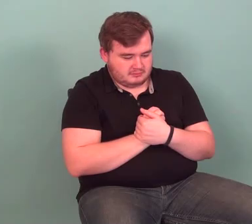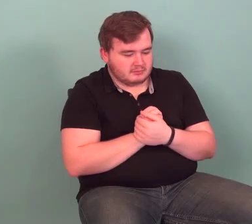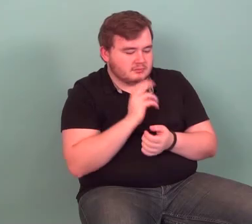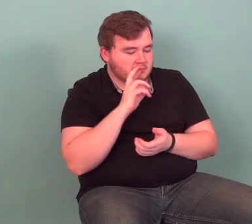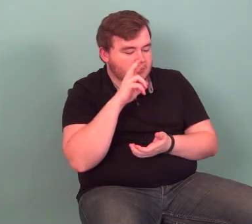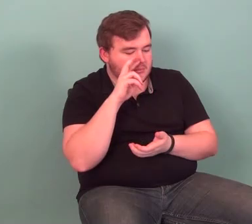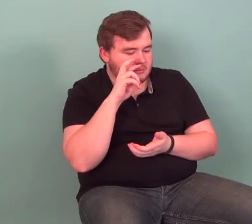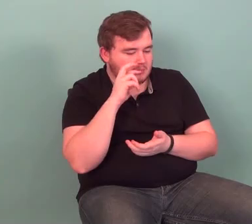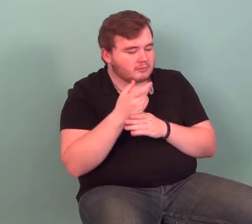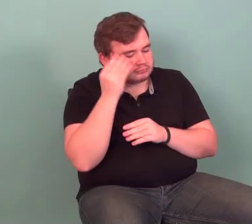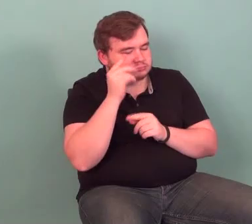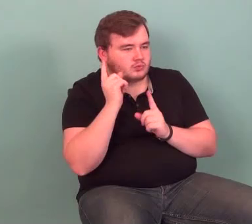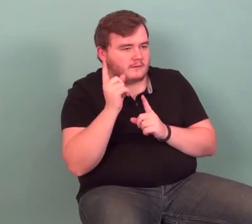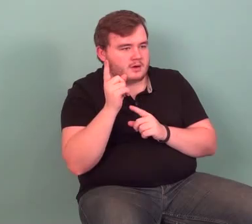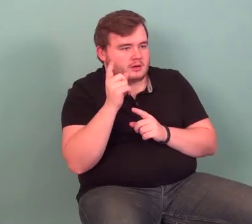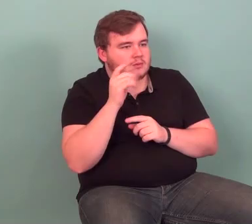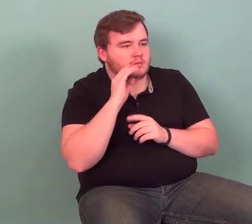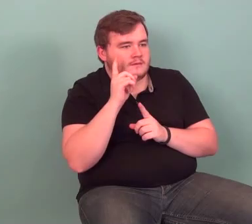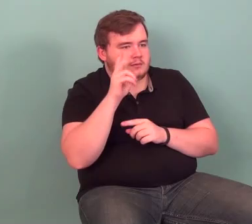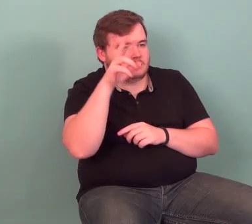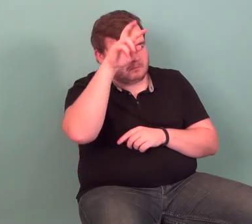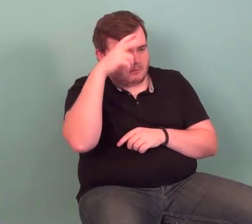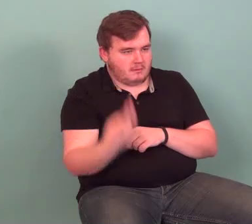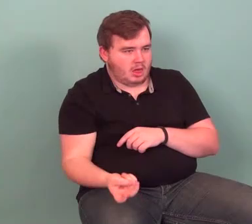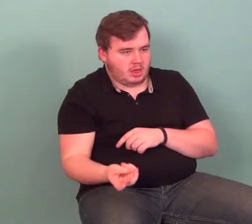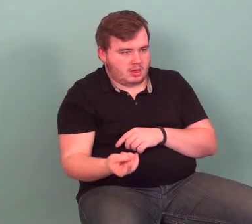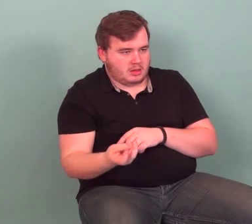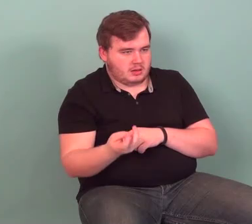Prawdopodobnie to informuje, że trzeba uważać, ponieważ można spaść.